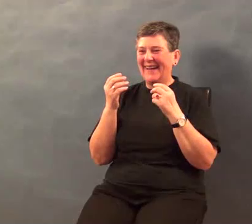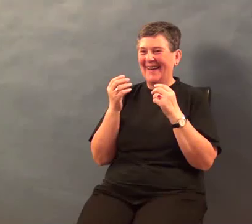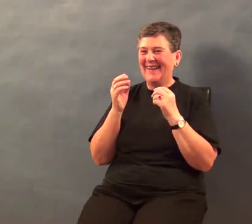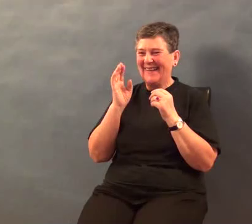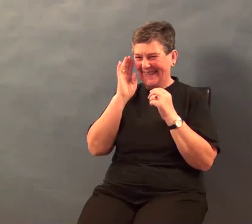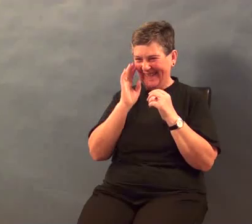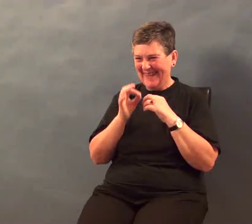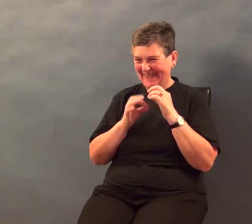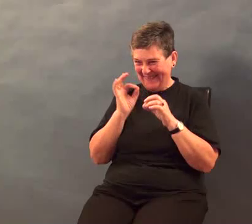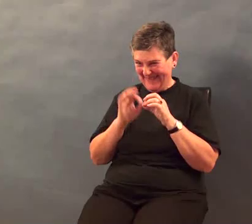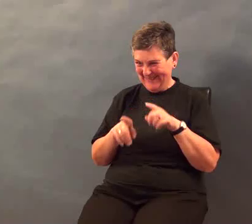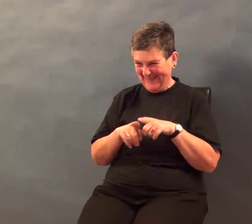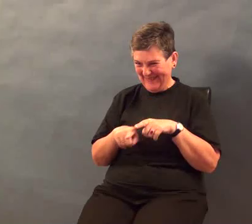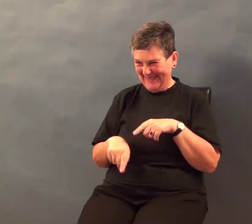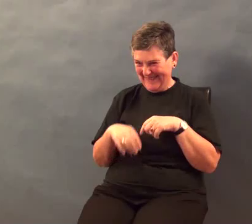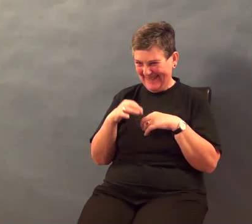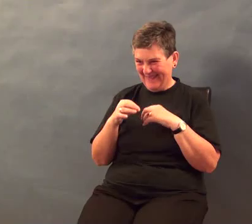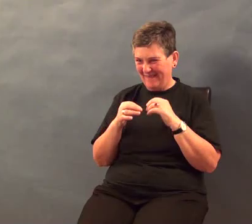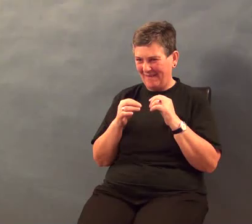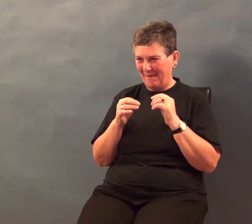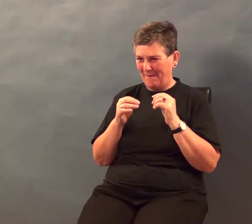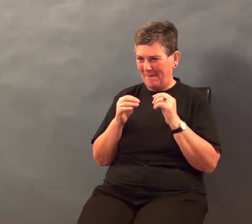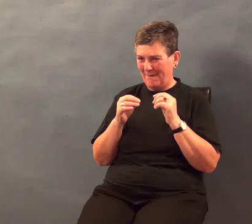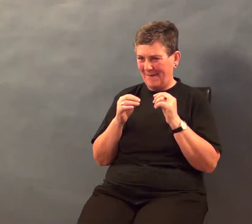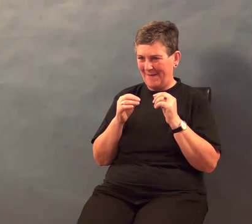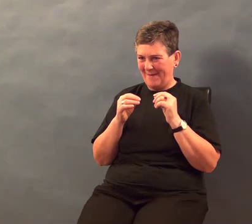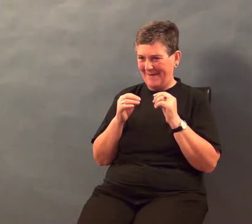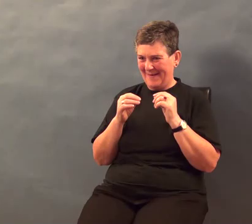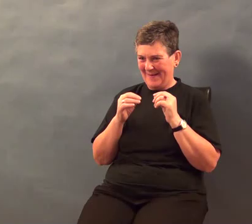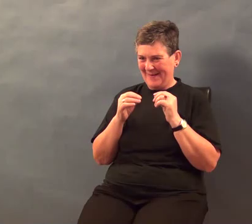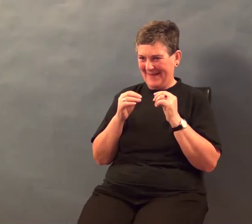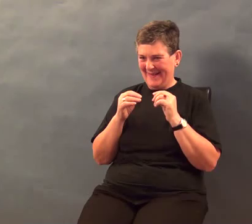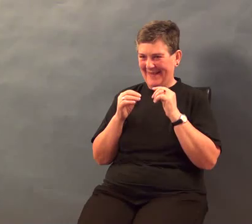Mam opowiedzieć dokładnie tę bajkę?